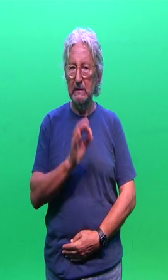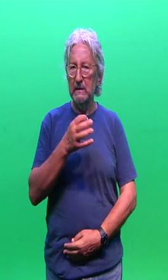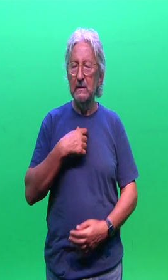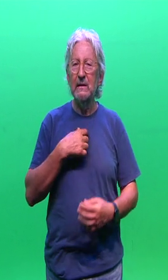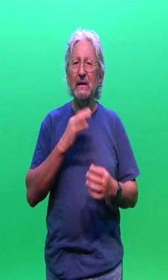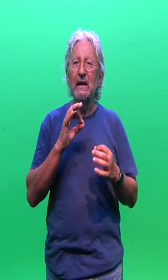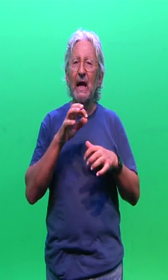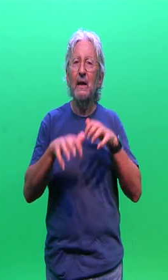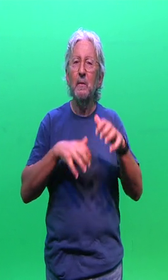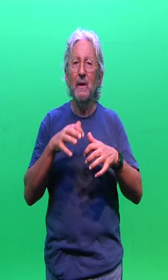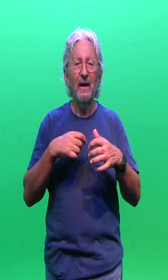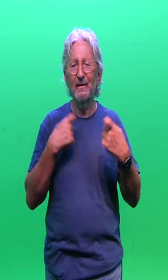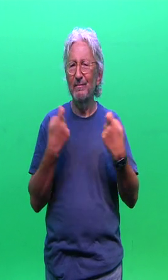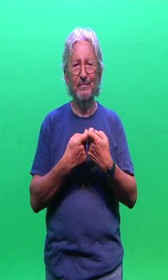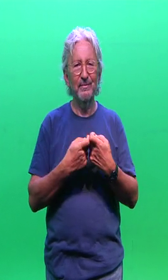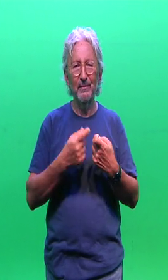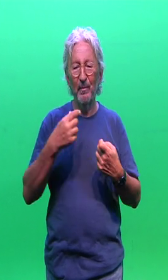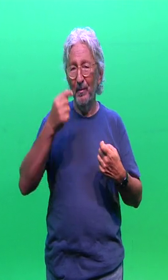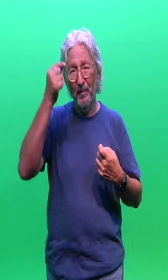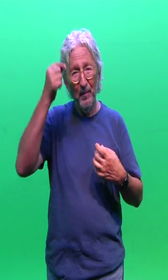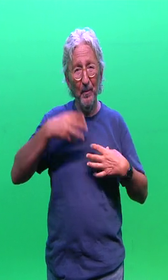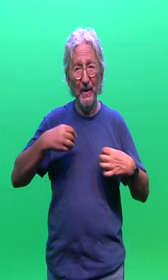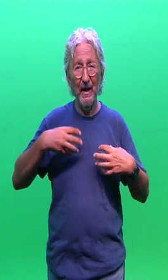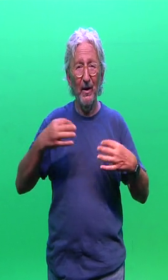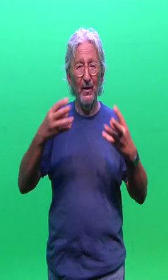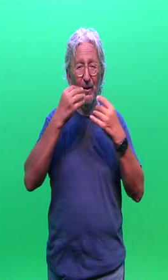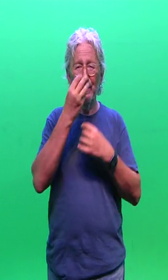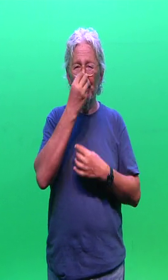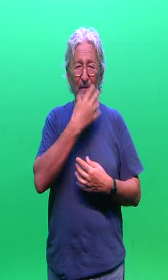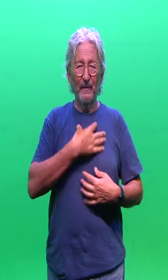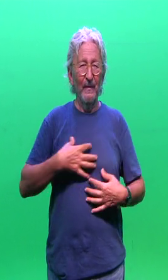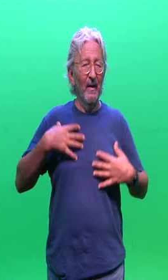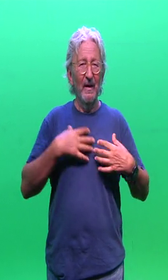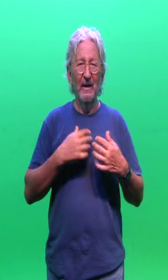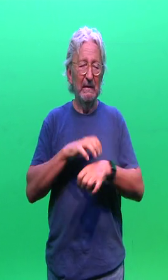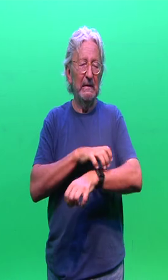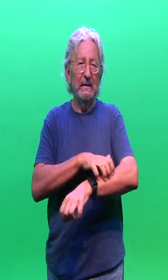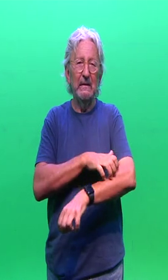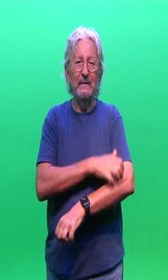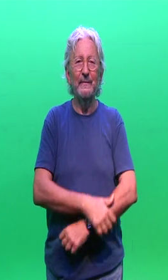Sí, tinc al·lèrgia al pèl dels animals, si el respiro em fa mal el cos i em pica.